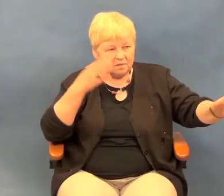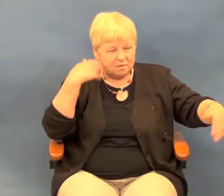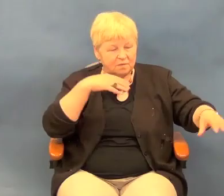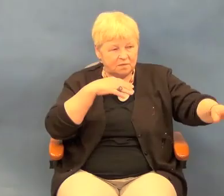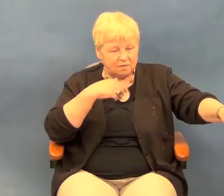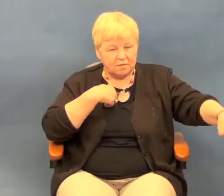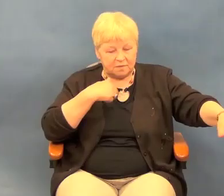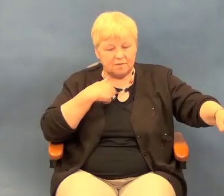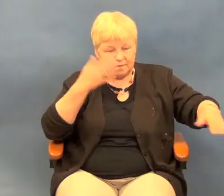Ja kiedyś, spójrz...